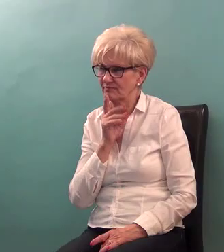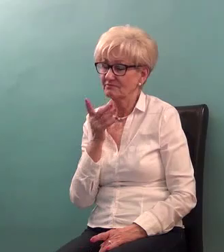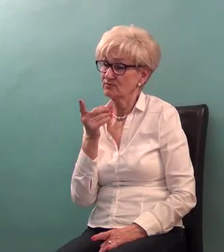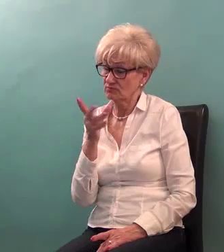Tak.